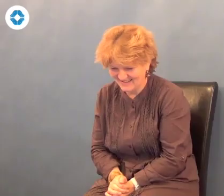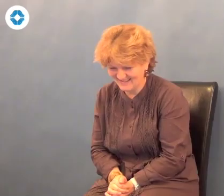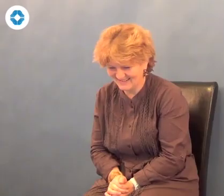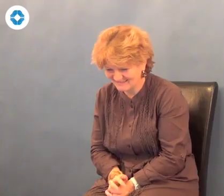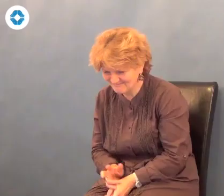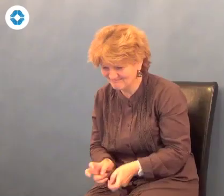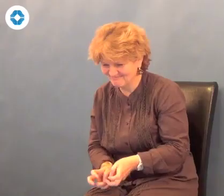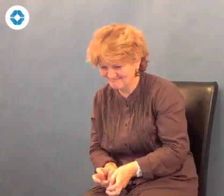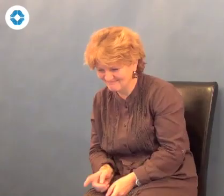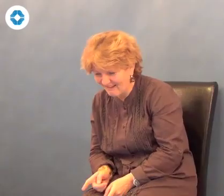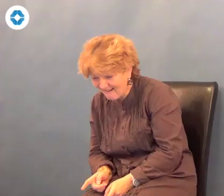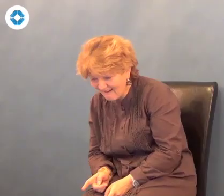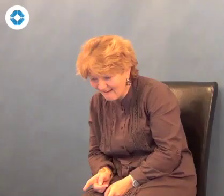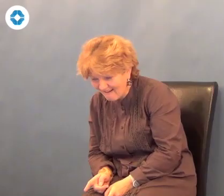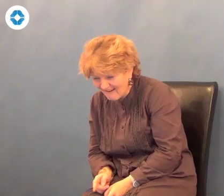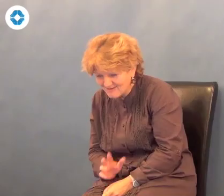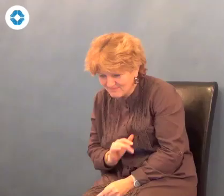Szukali i w końcu znaleźli.